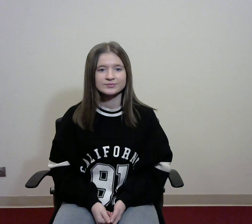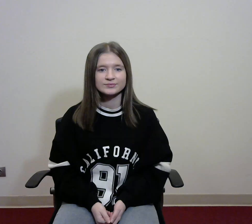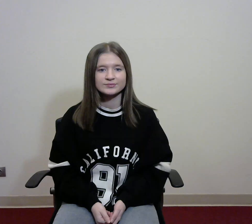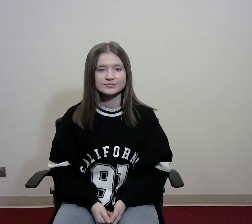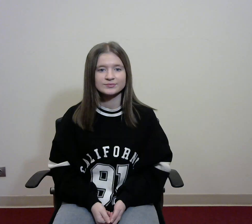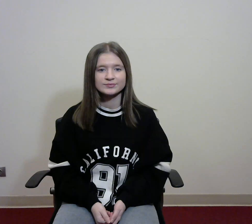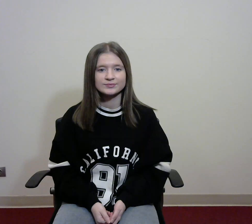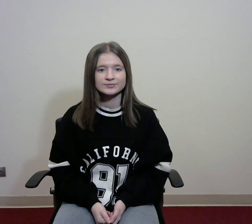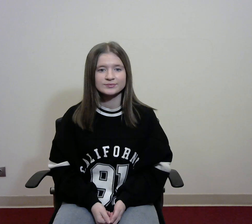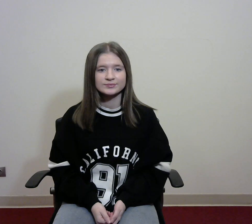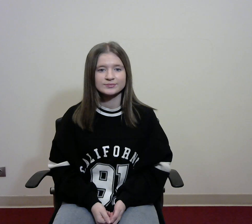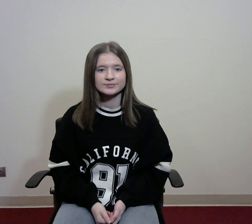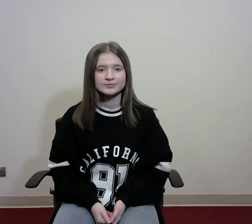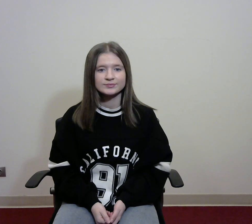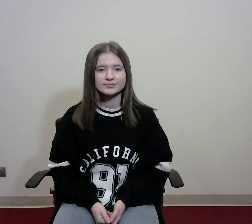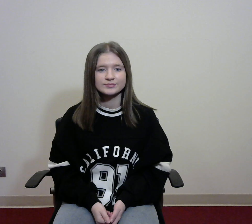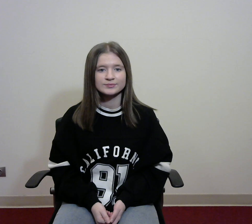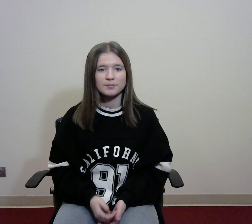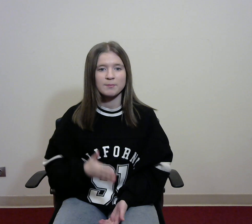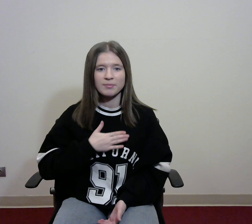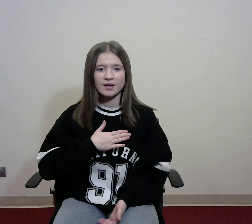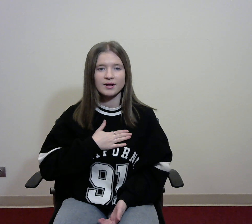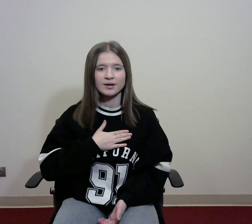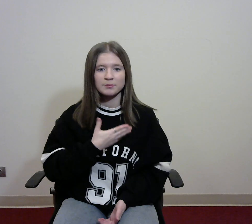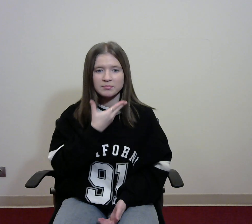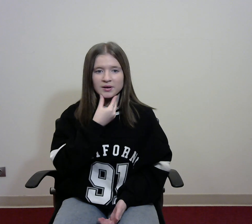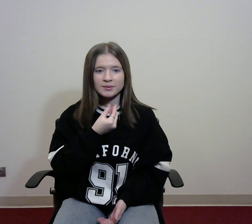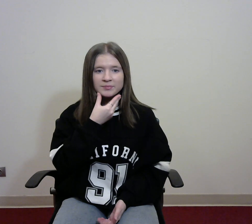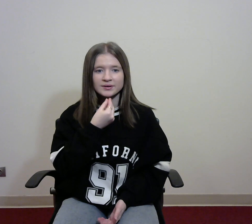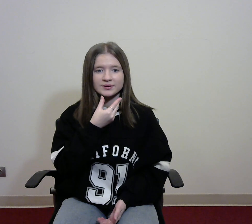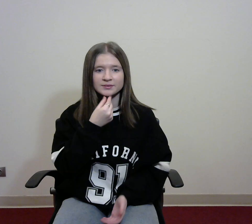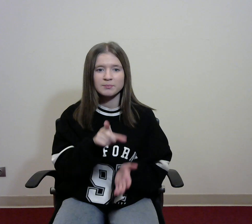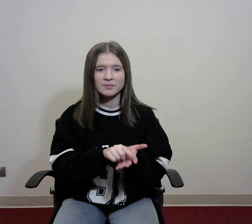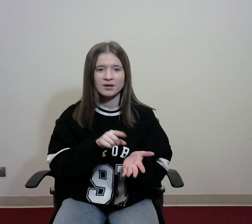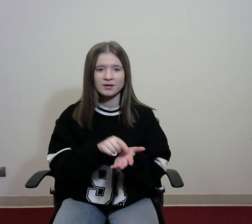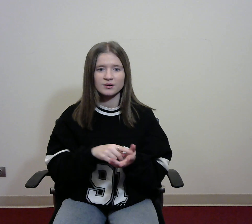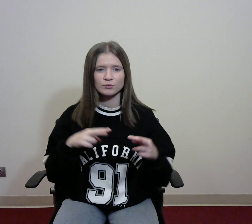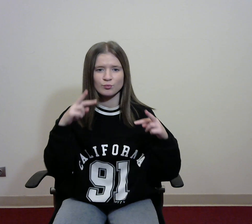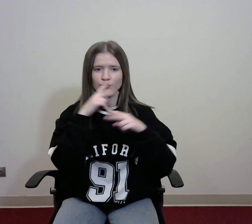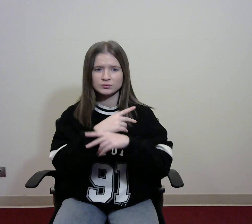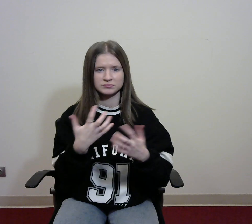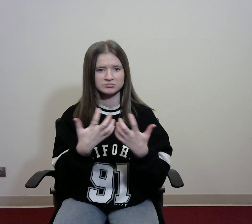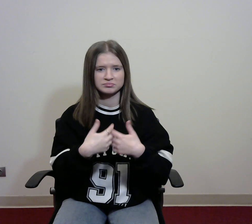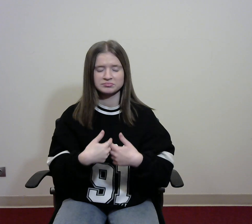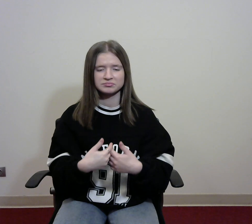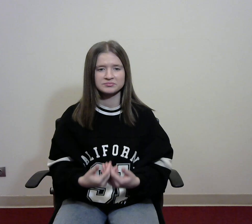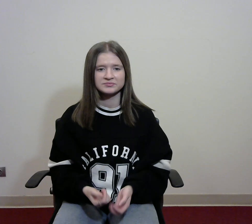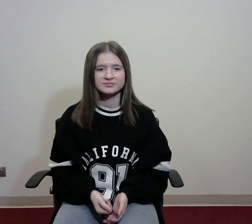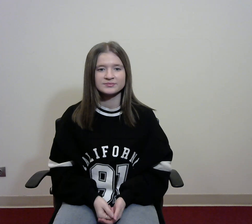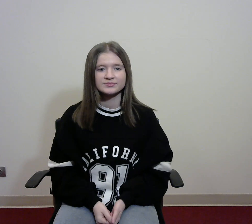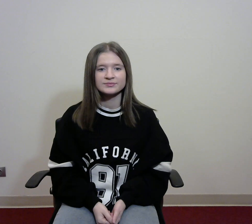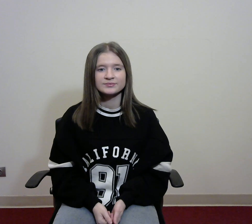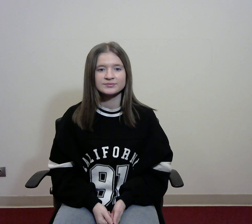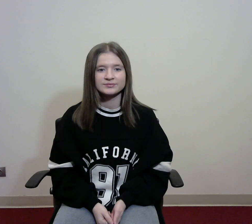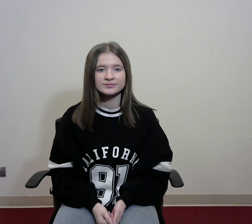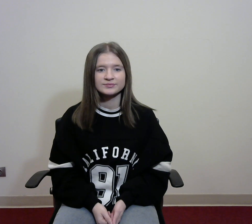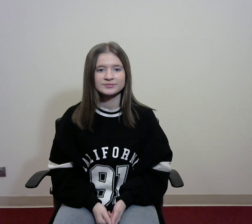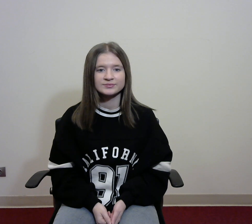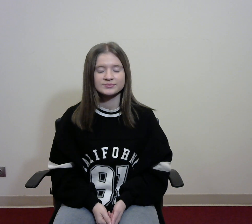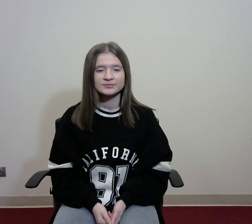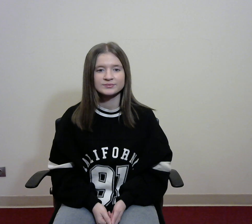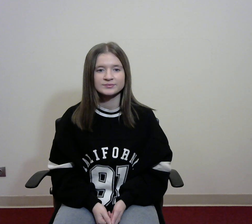Mənim babamın pensiyasını səhv hesablayıblar